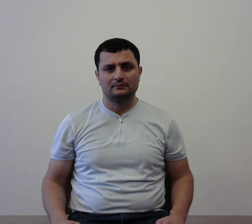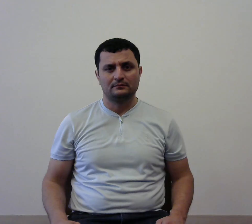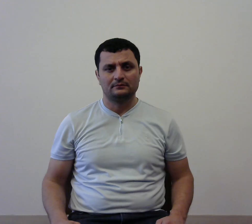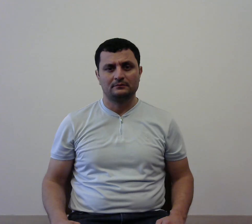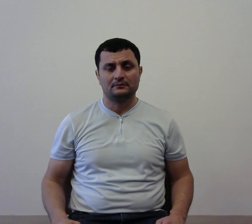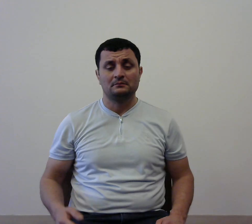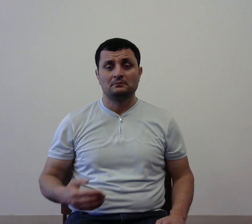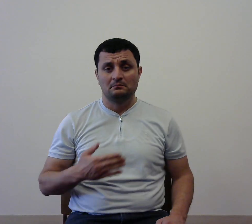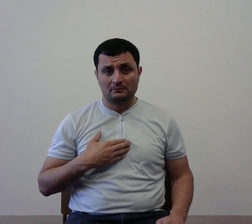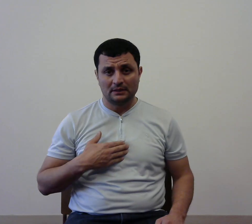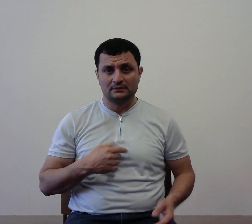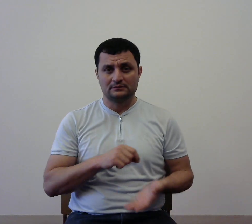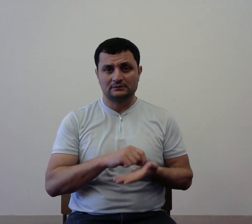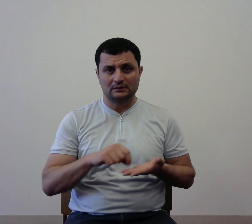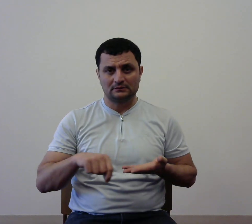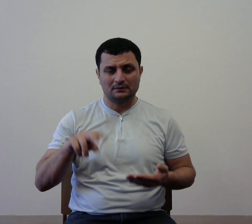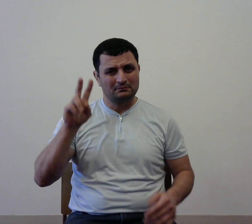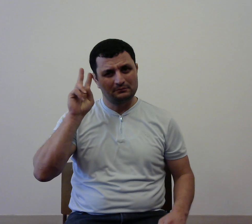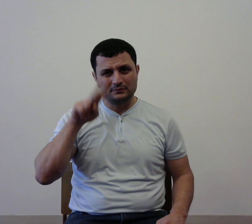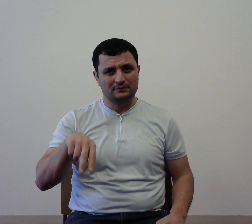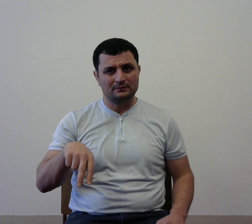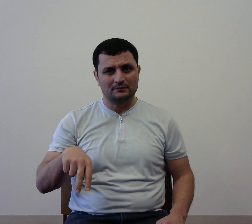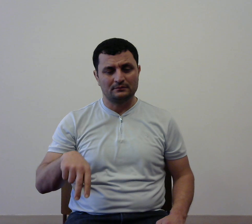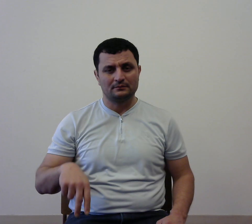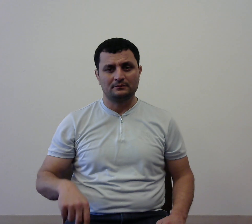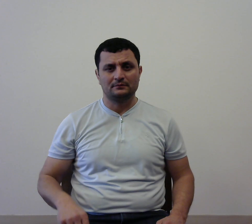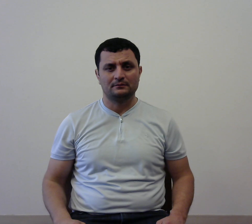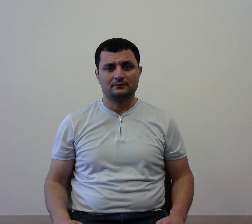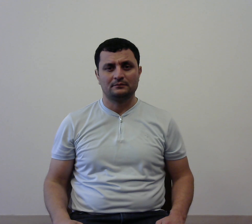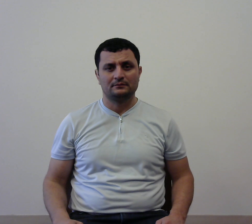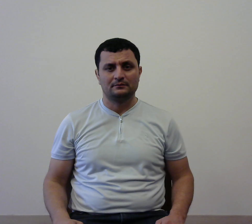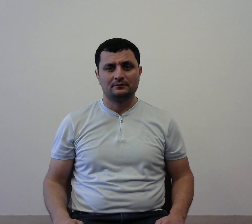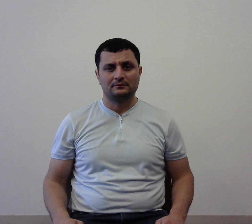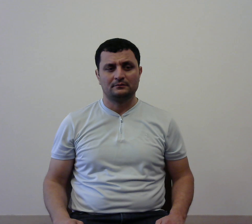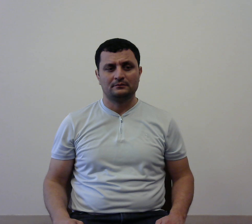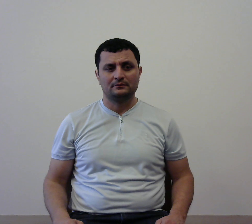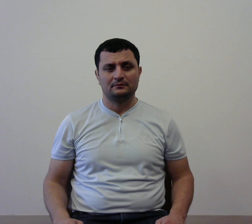Mən yaza bilmirəm